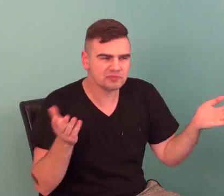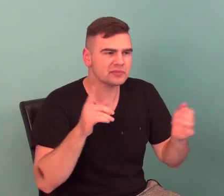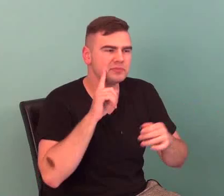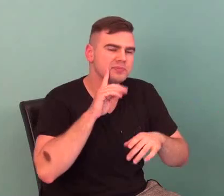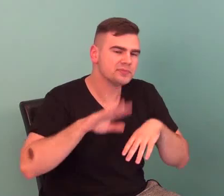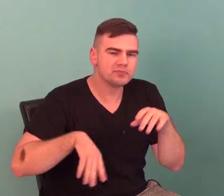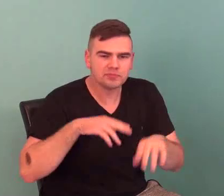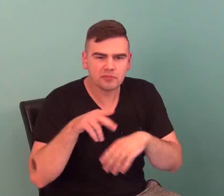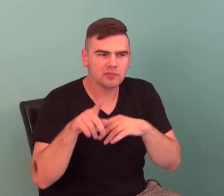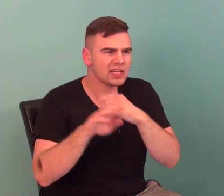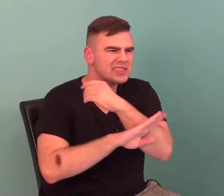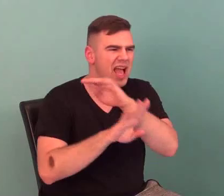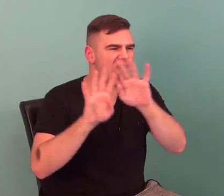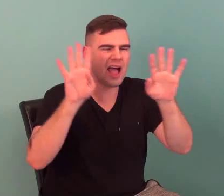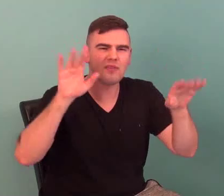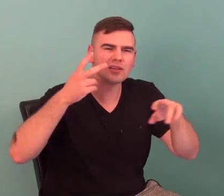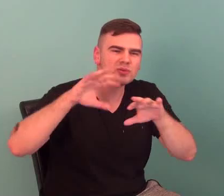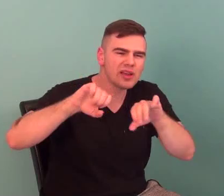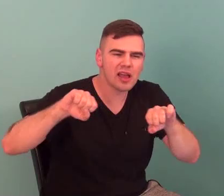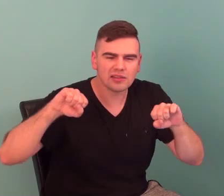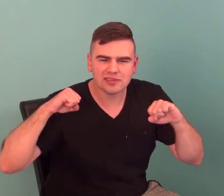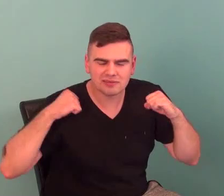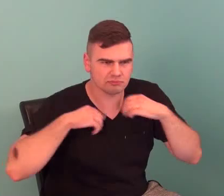Chłopak idzie i wchodzi na drzewo, szuka.